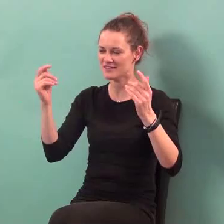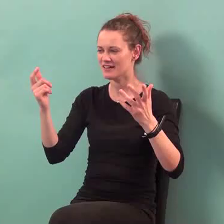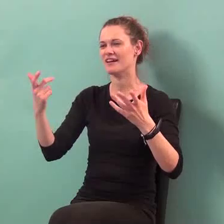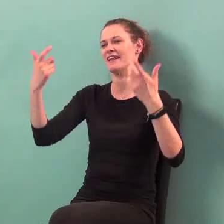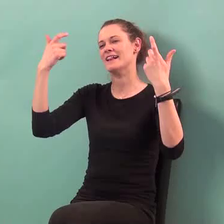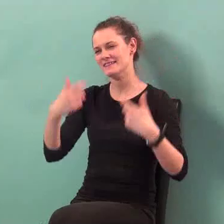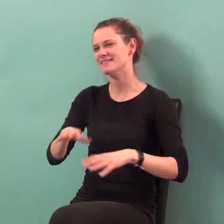Dobra, nic.